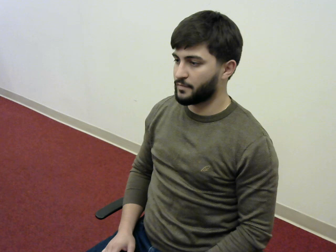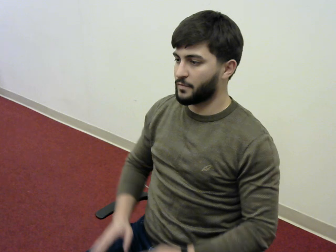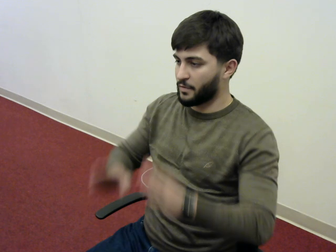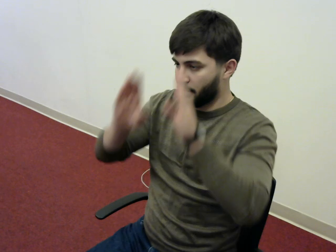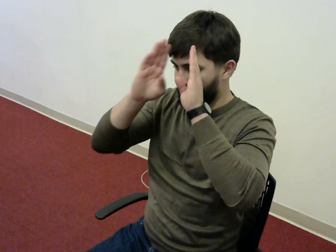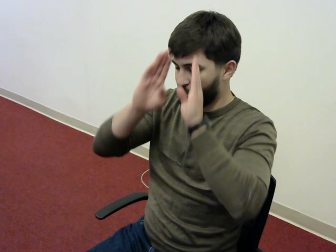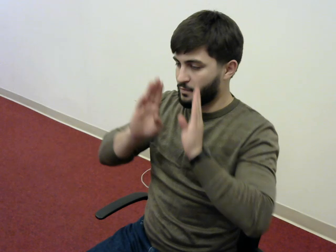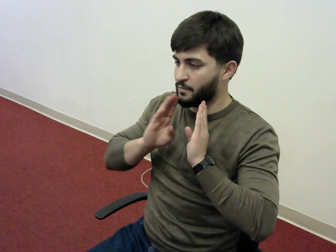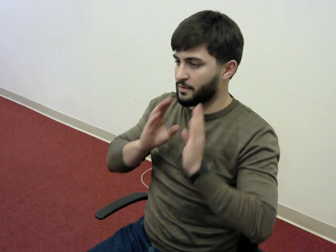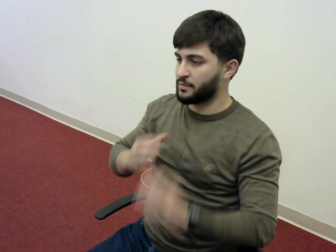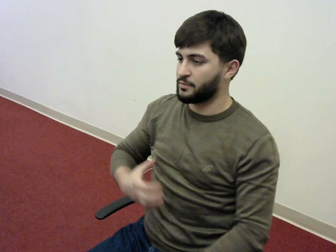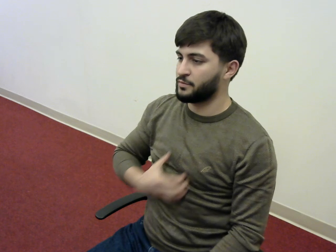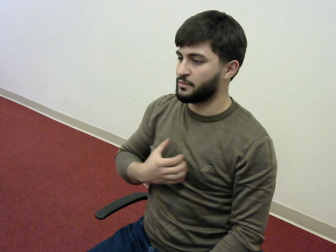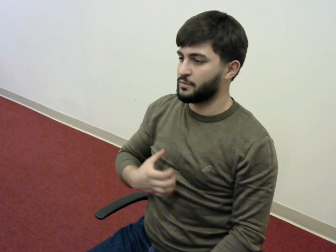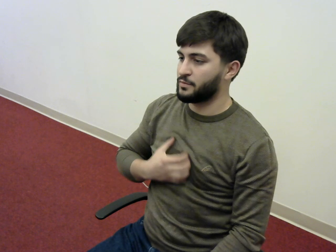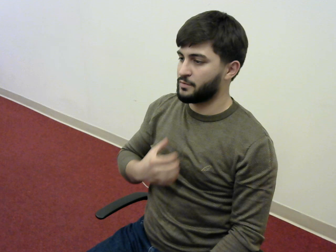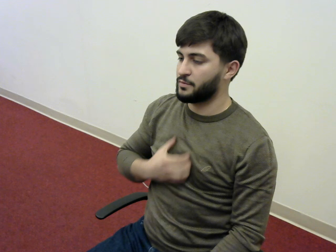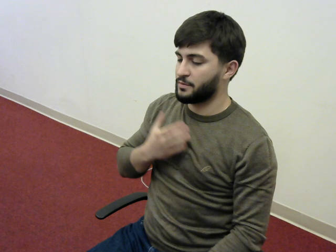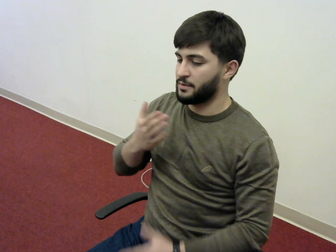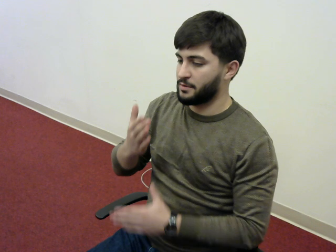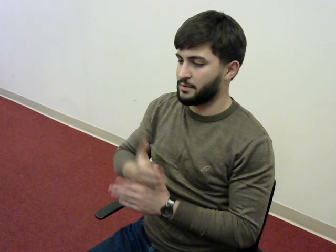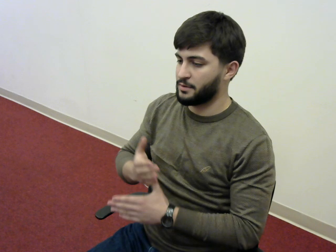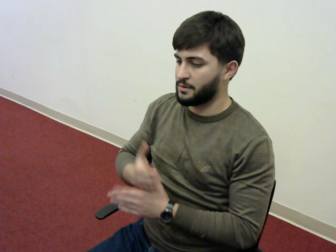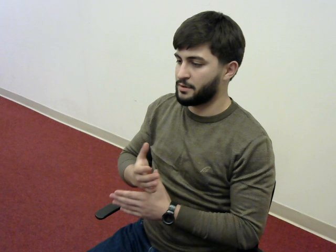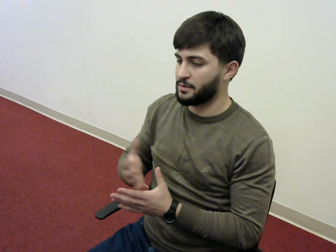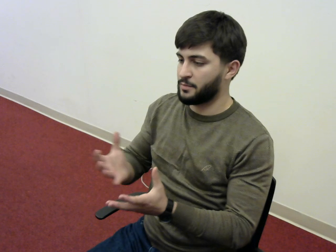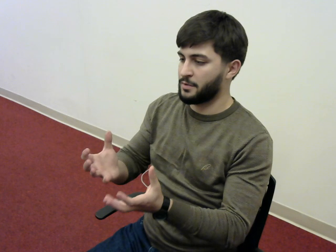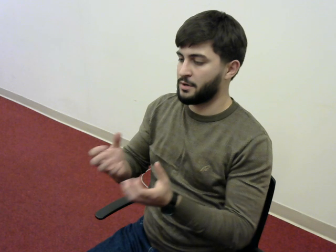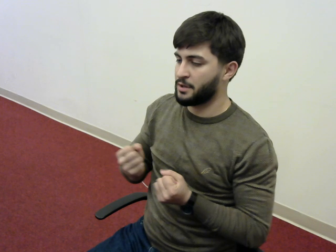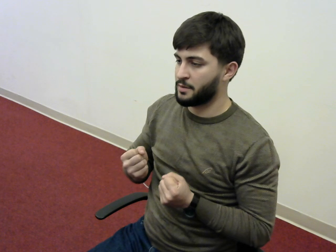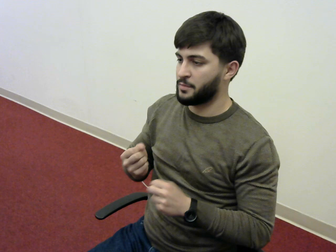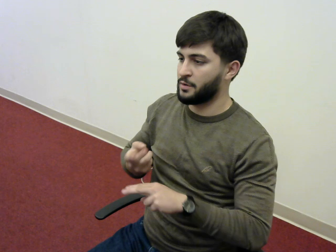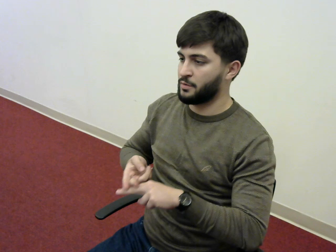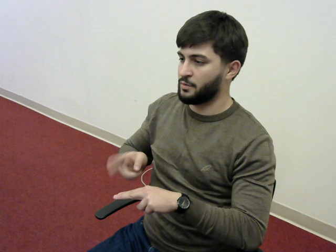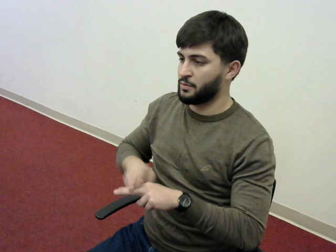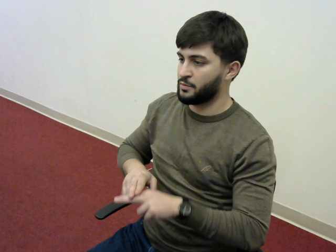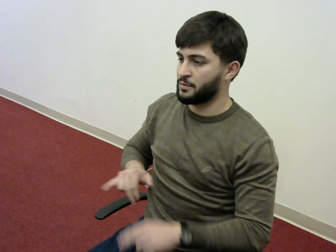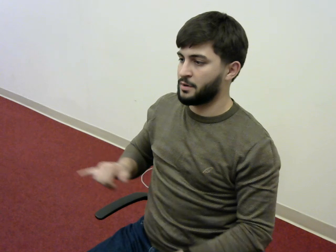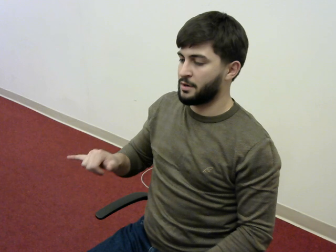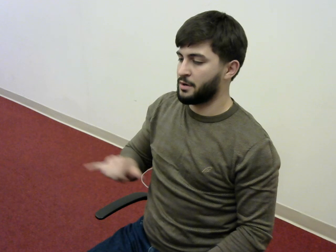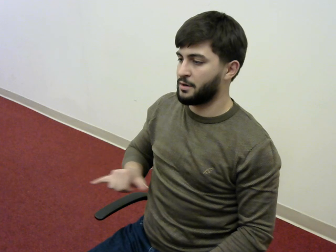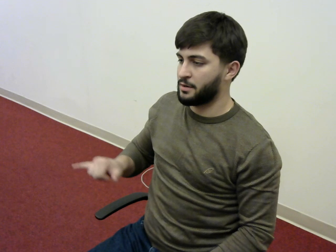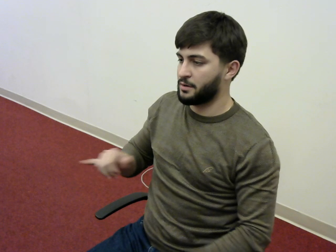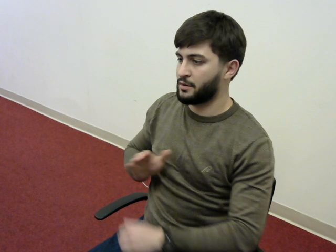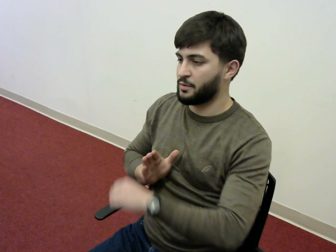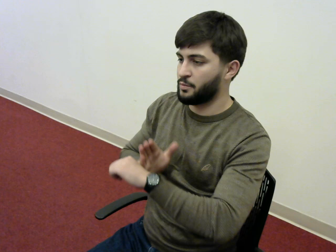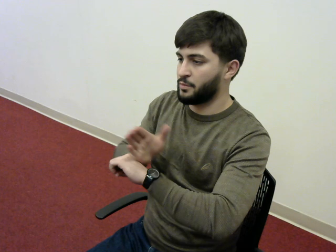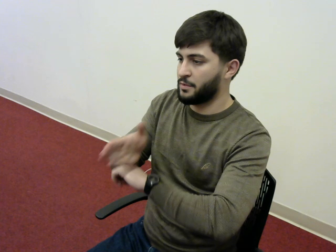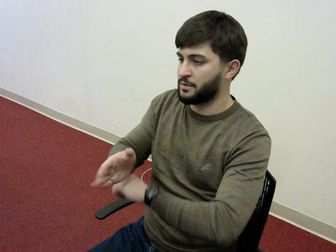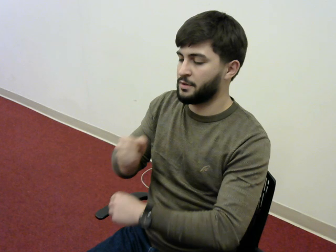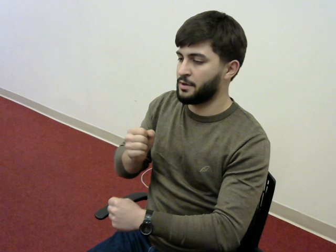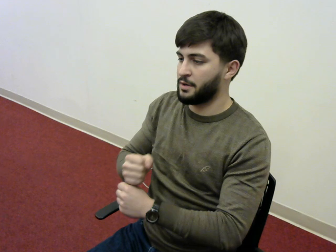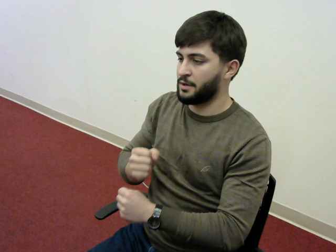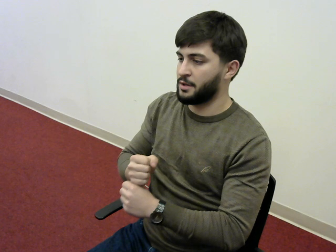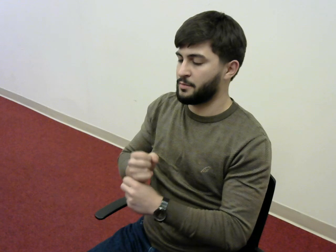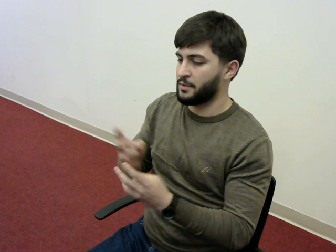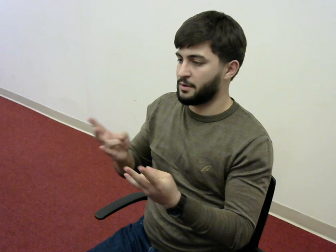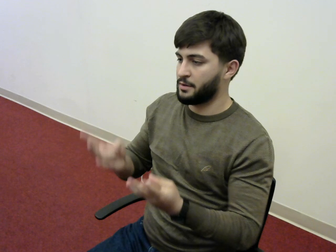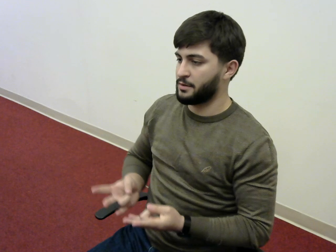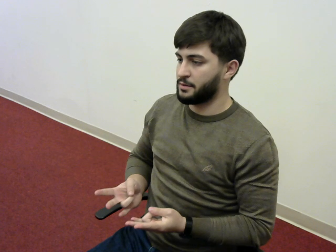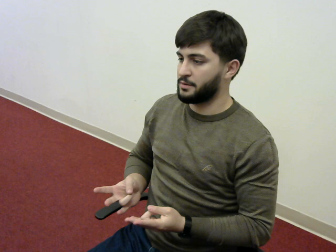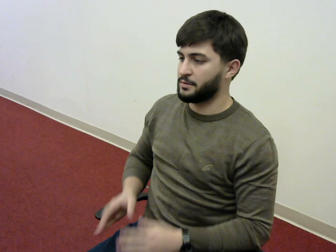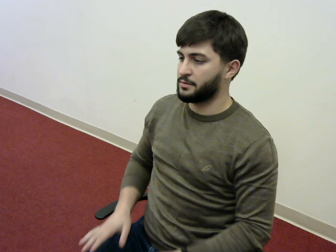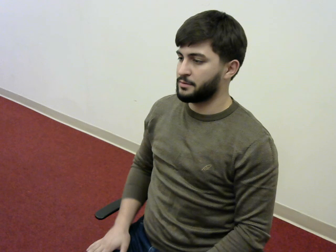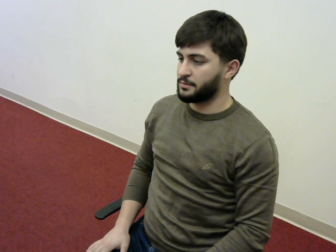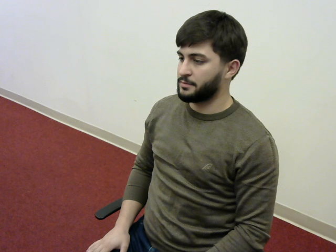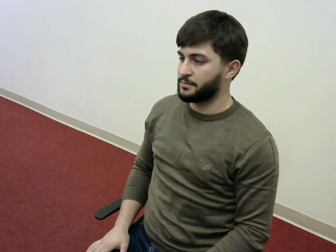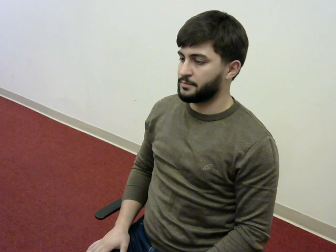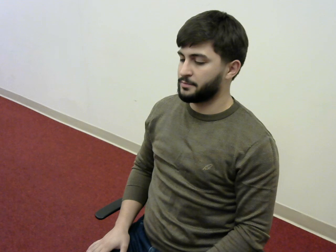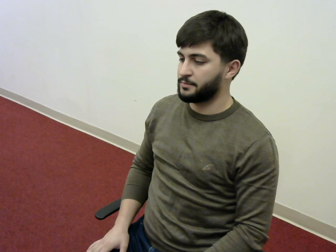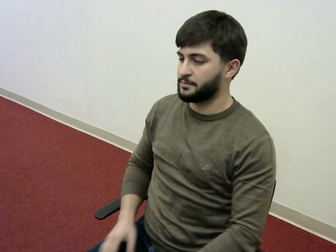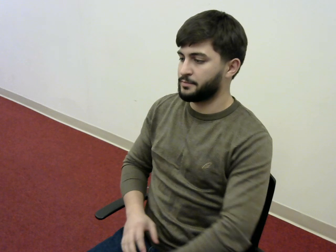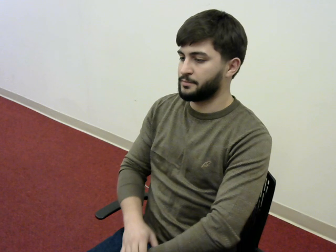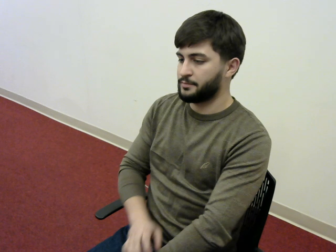Ünvanlı sosial yardım almaq üçün hara müraciət etmək lazımdır